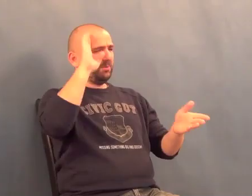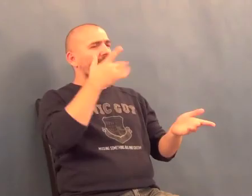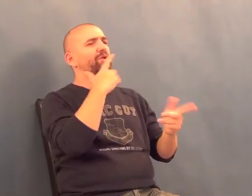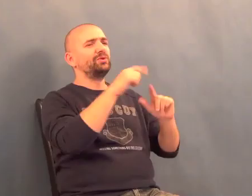Pyta co się stało.